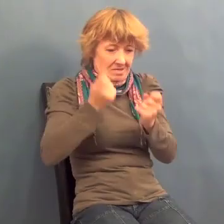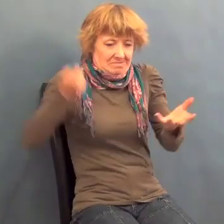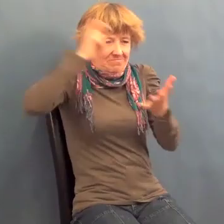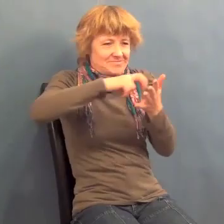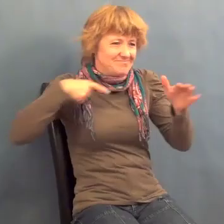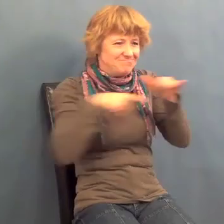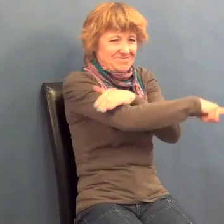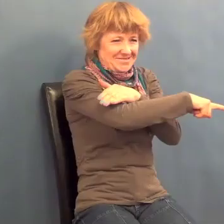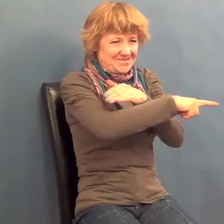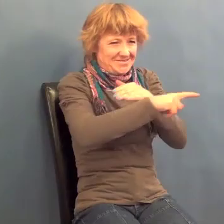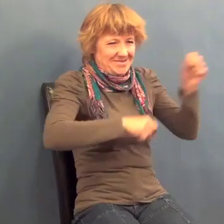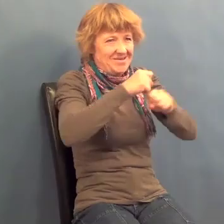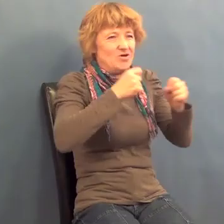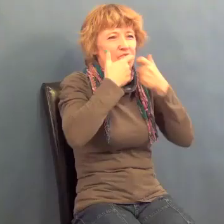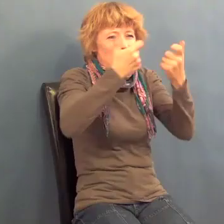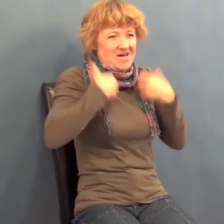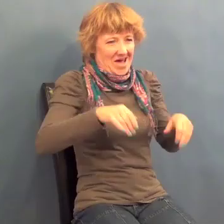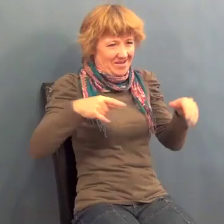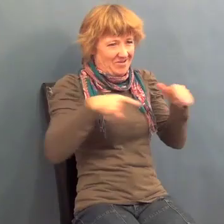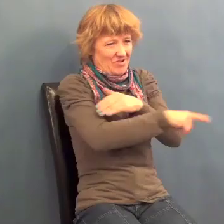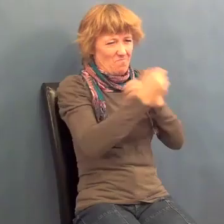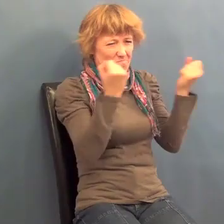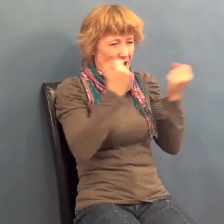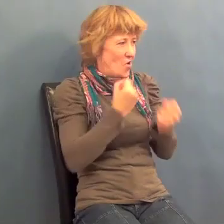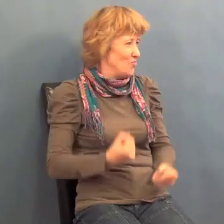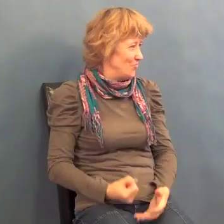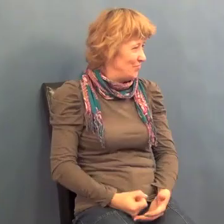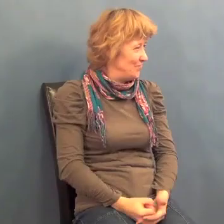On wstaje i ucieka, nie chce tego głośnego dźwięku.